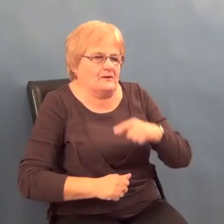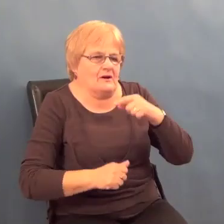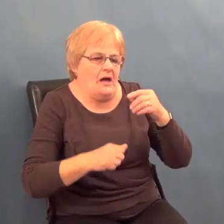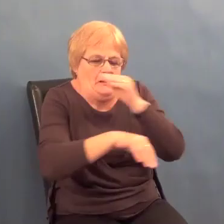On...